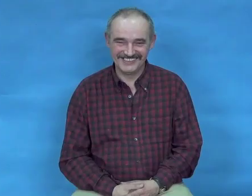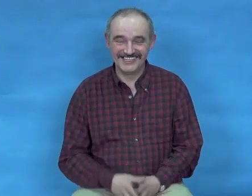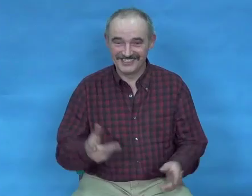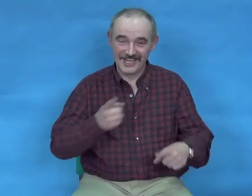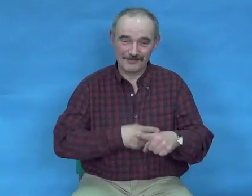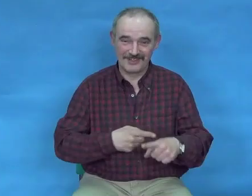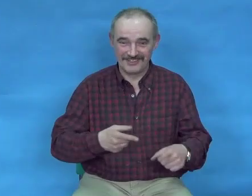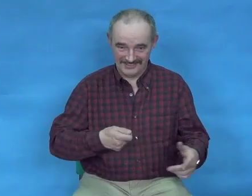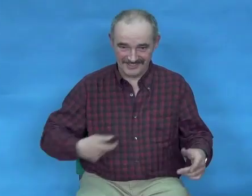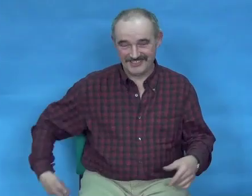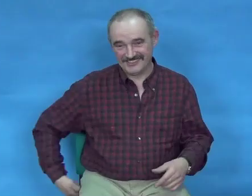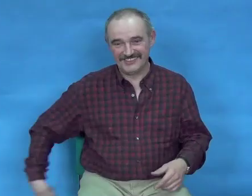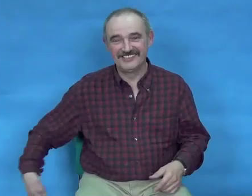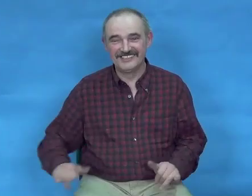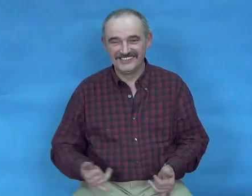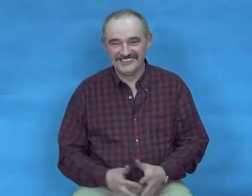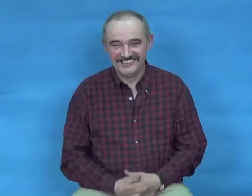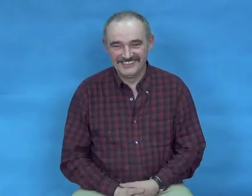Dodatkowo jak sam to wyjmę?